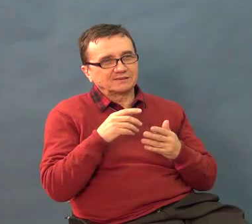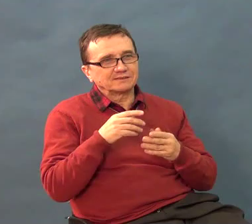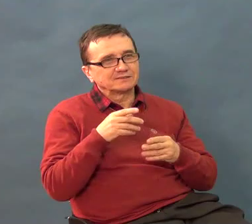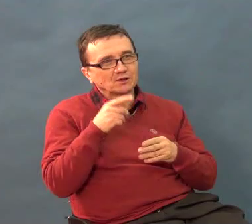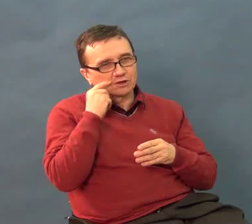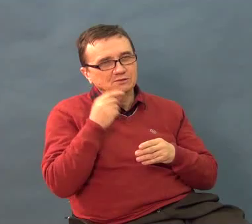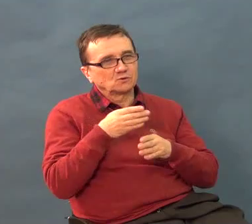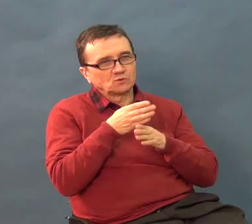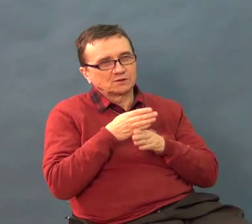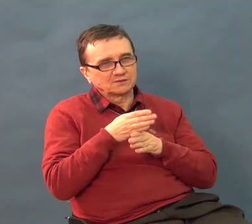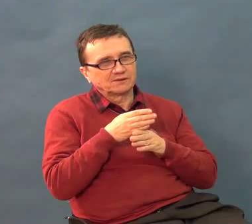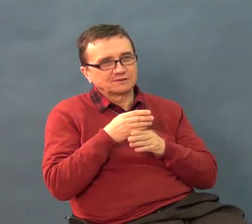Kot się ukrywa.